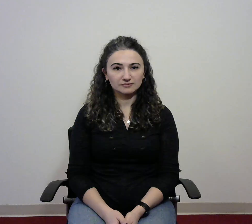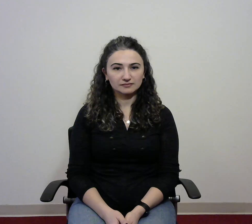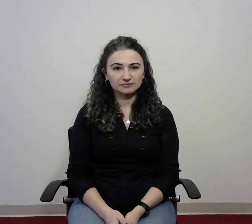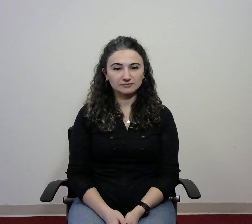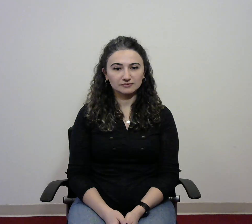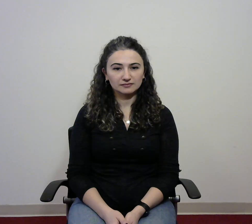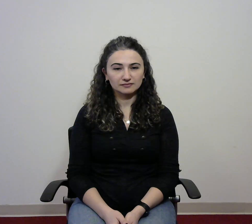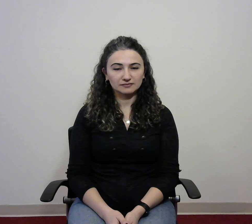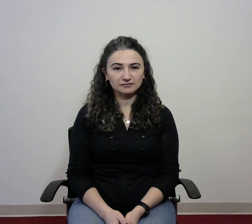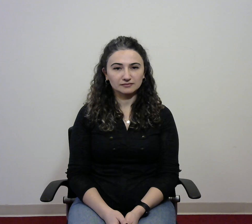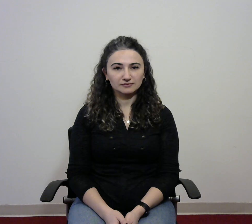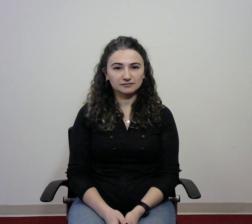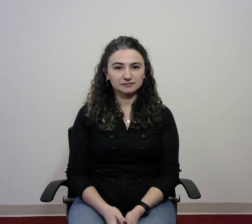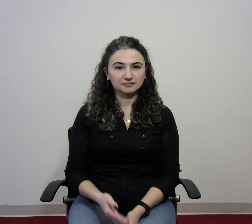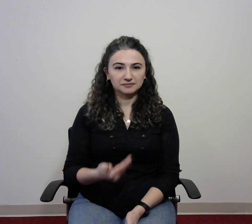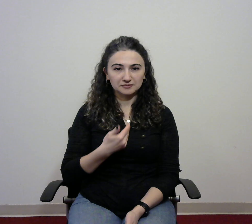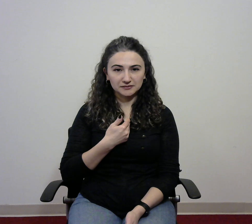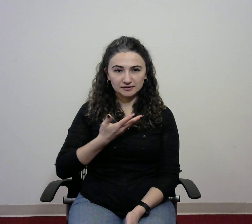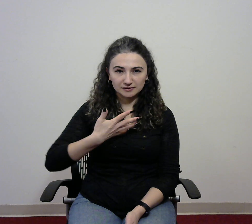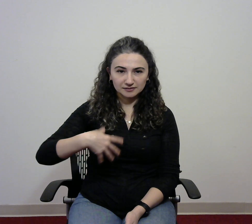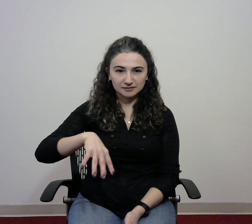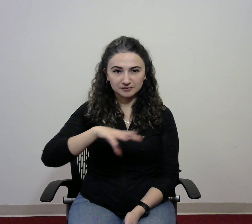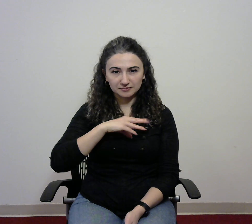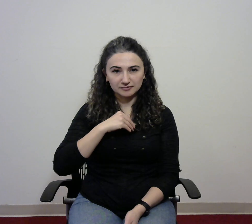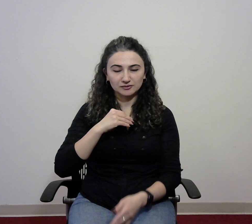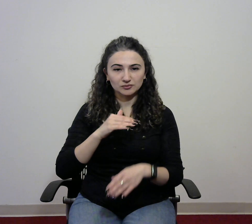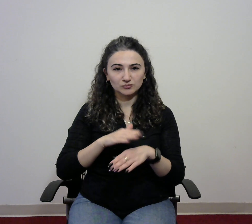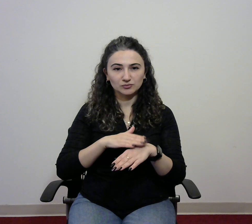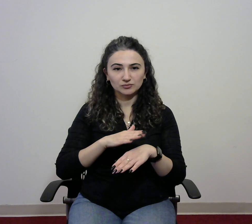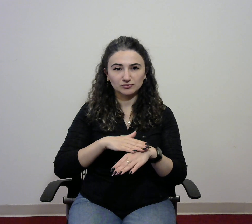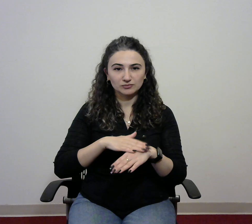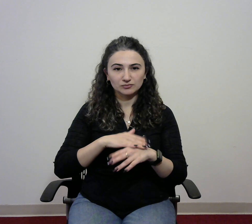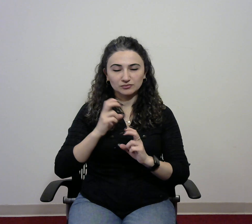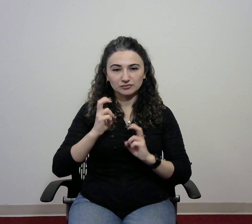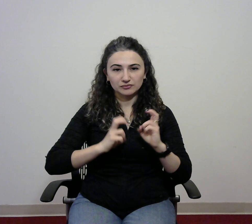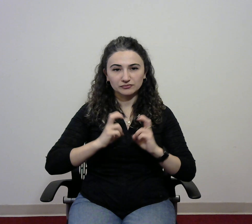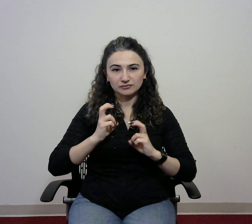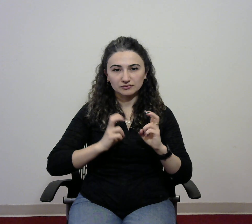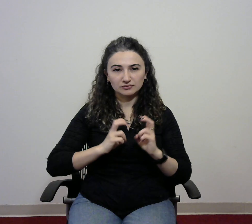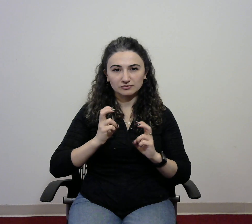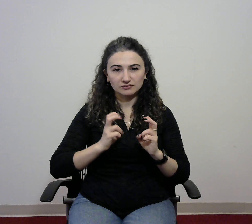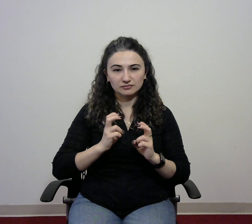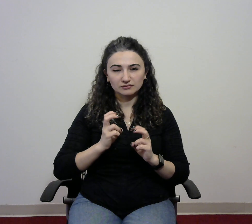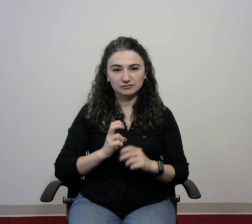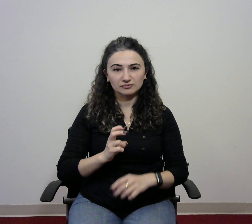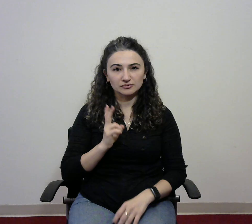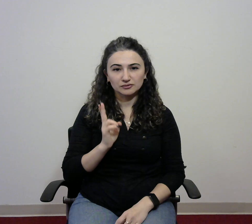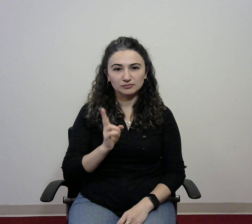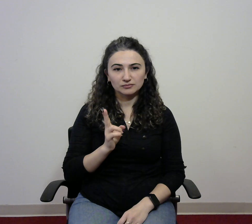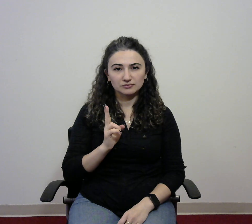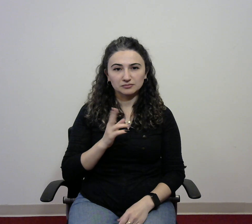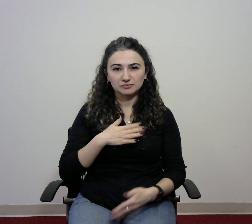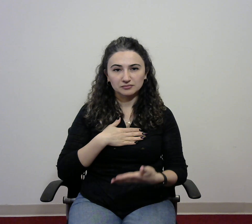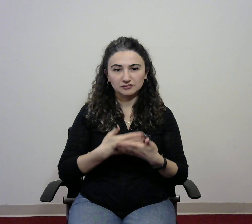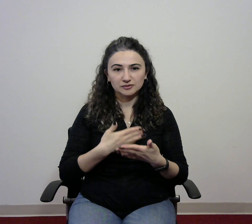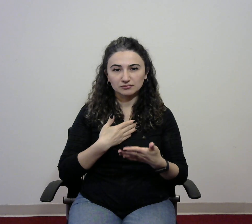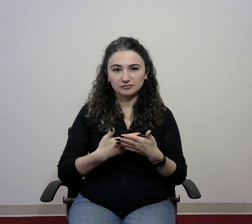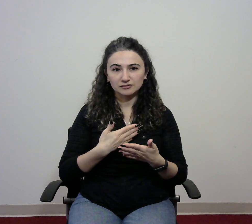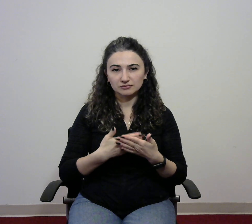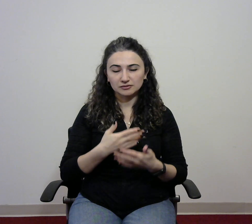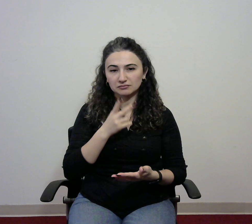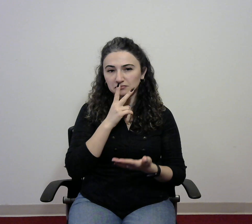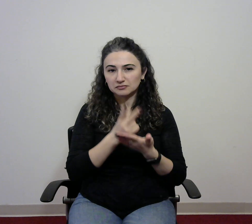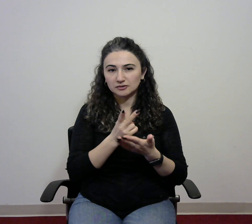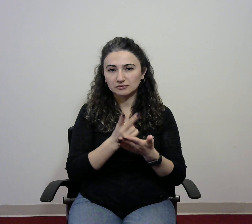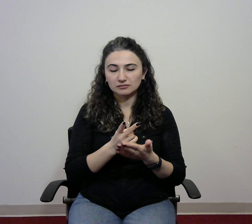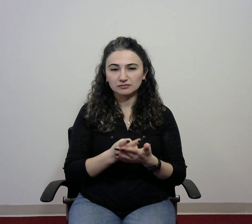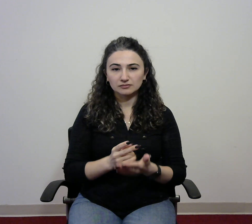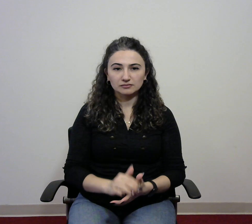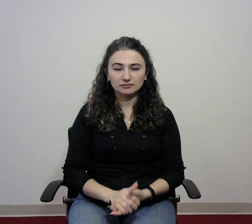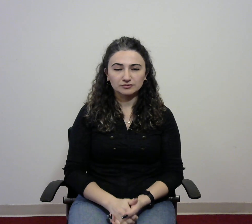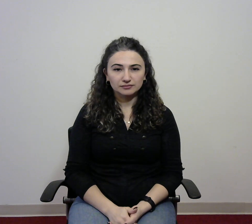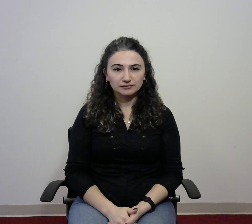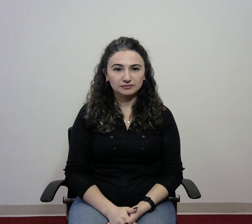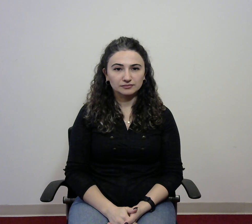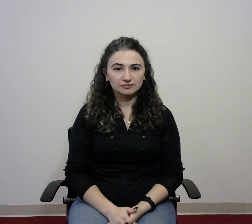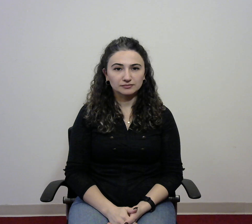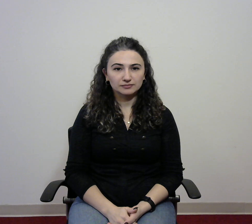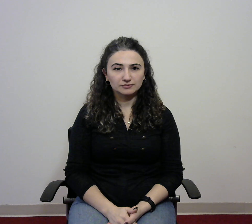Biz özəl şirkət kimi fəaliyyət göstəririk